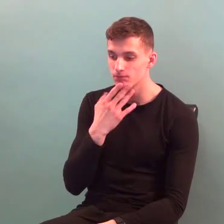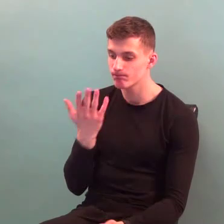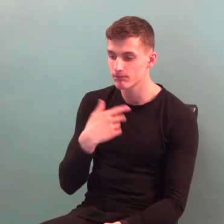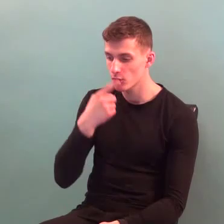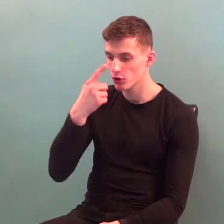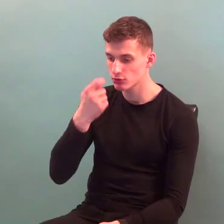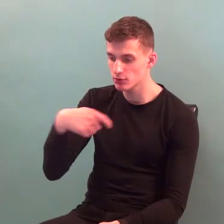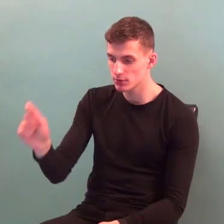Ja wyjeżdżam do Olsztyna.